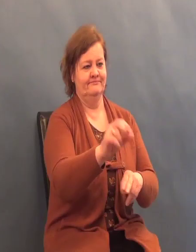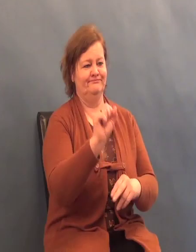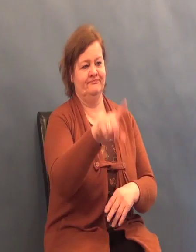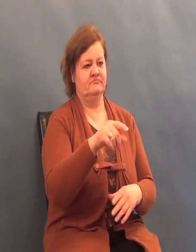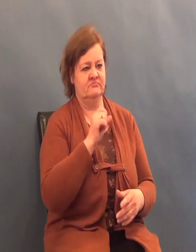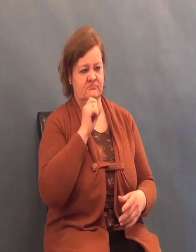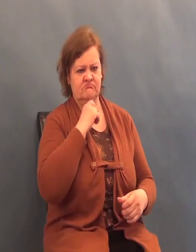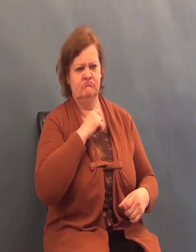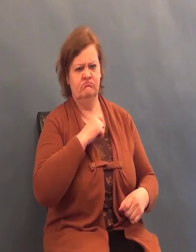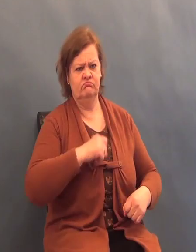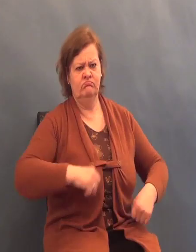Starsza kobieta stoi z rękami na biodrach i dziwi się.